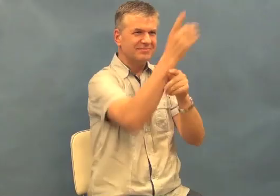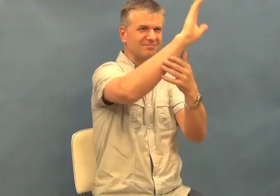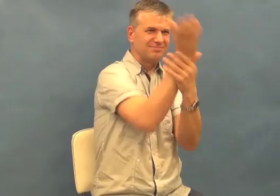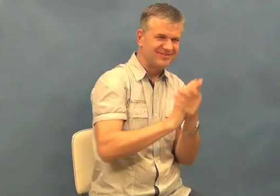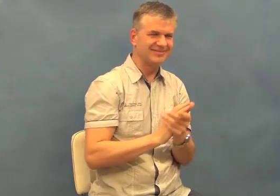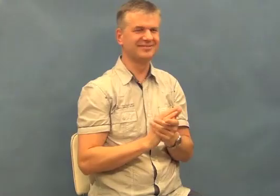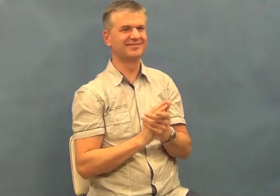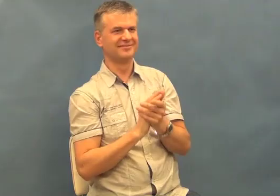Rozbija się.